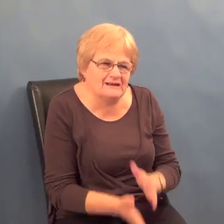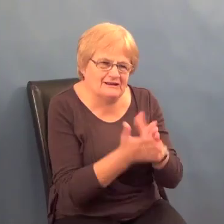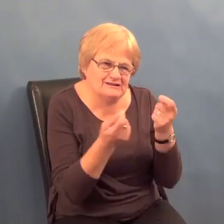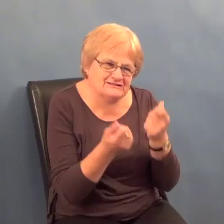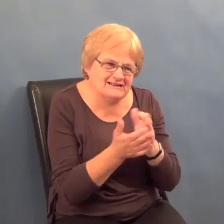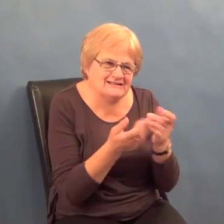Trochę ciężko zamigać.